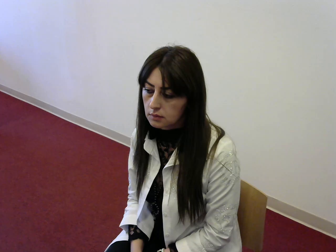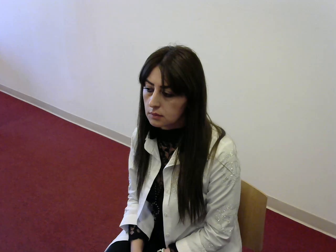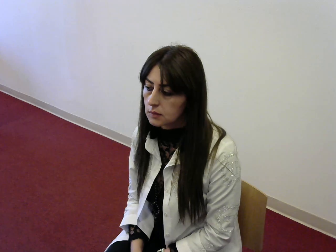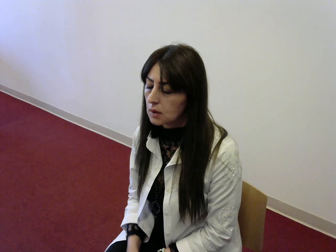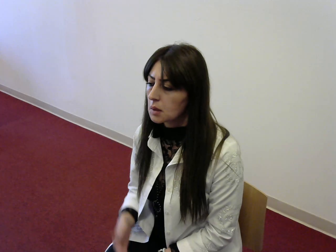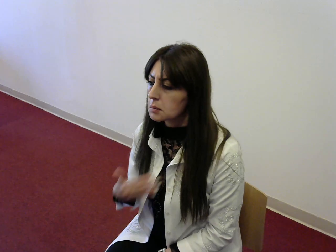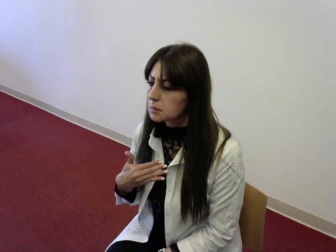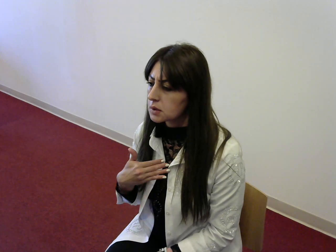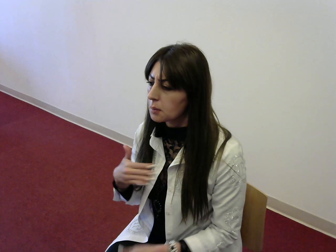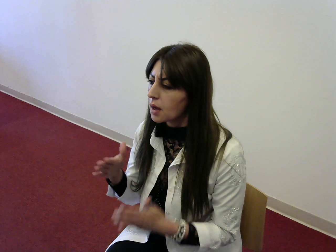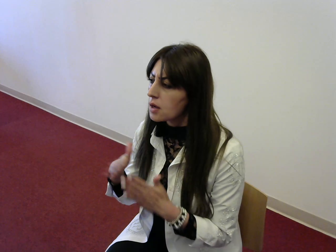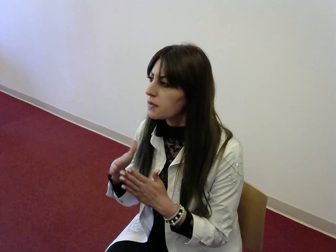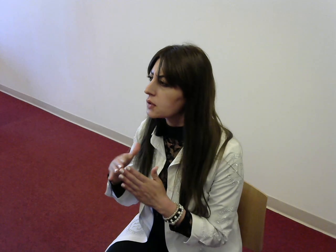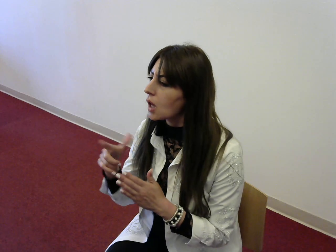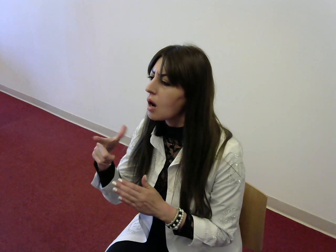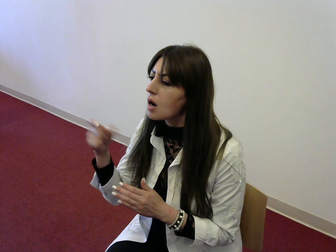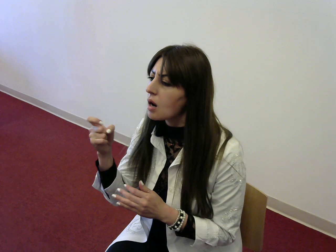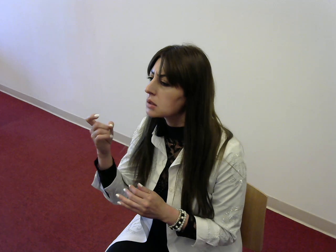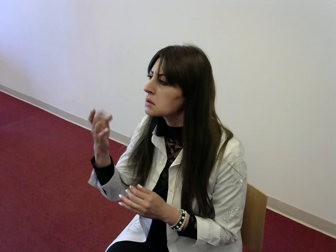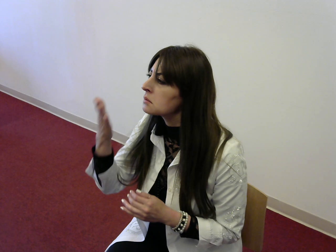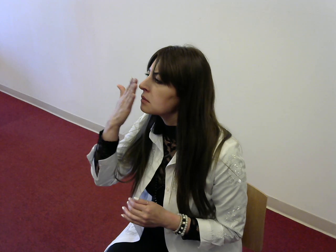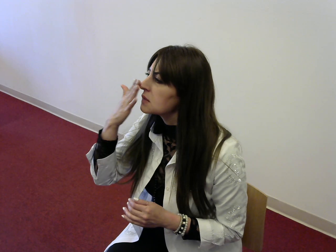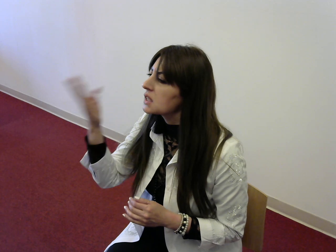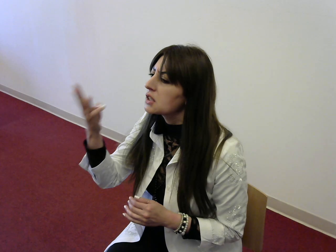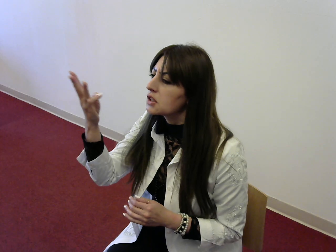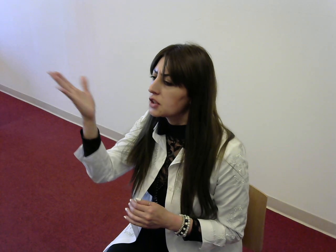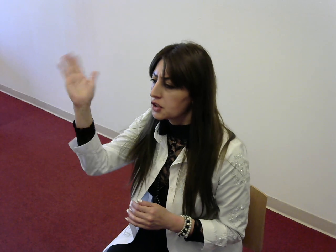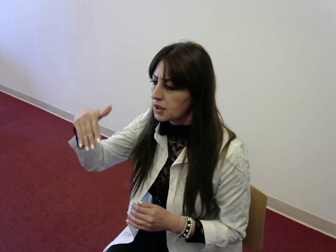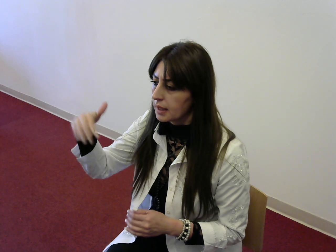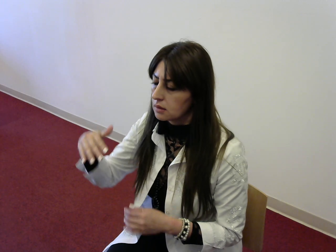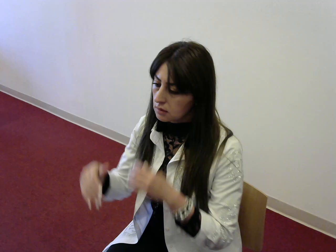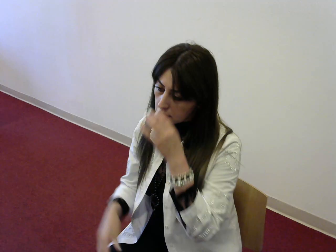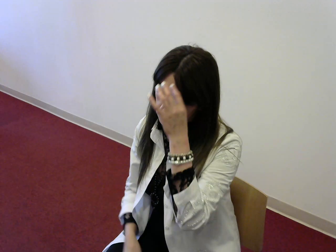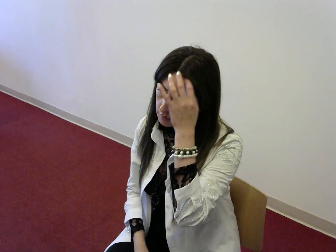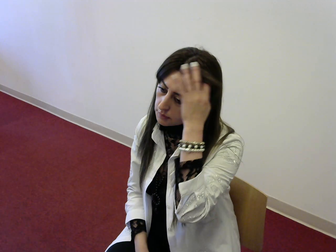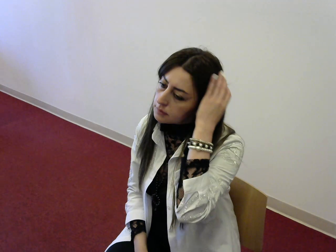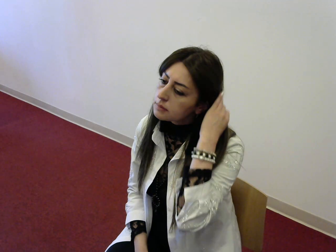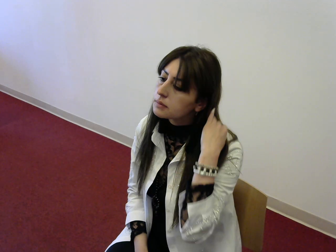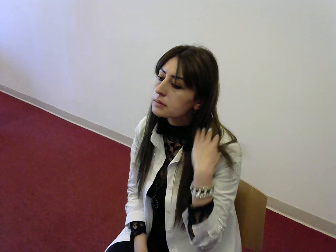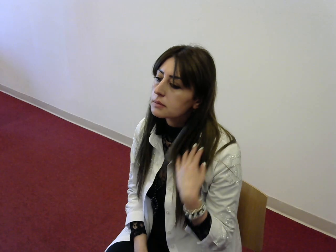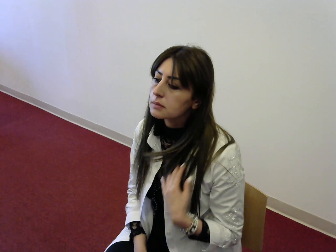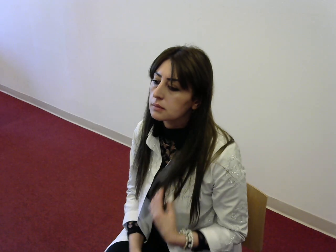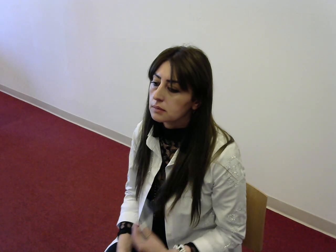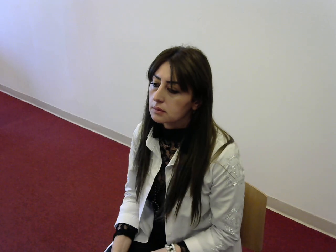Bizim evdən qaz iyi gəlir